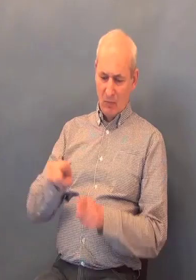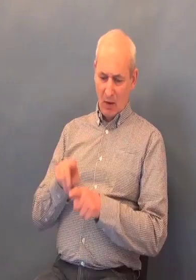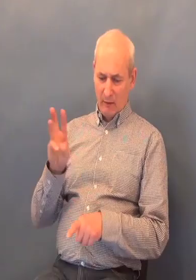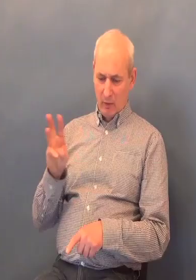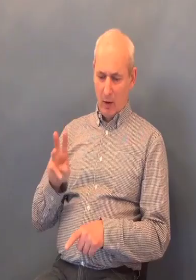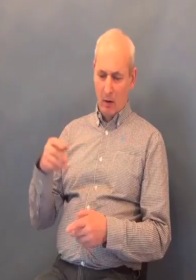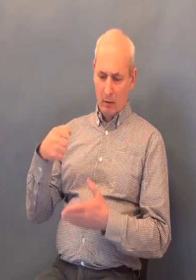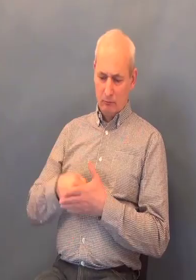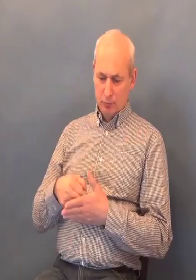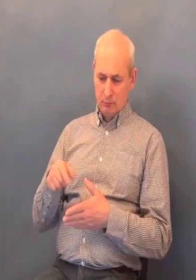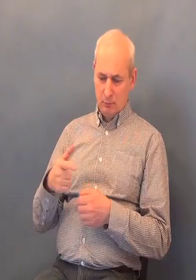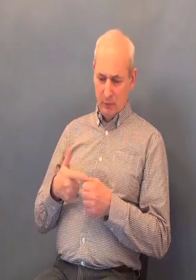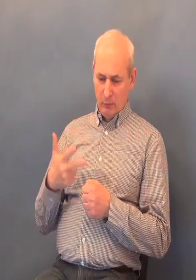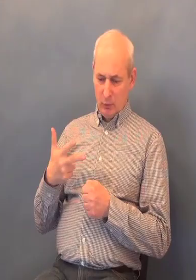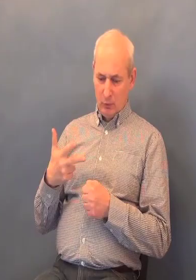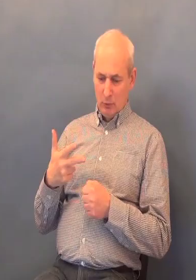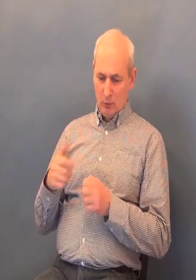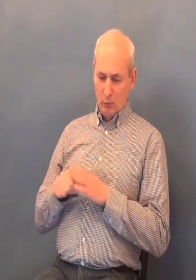Też wtorek, w ostatnim tygodniu, dwudziestego trzeciego.